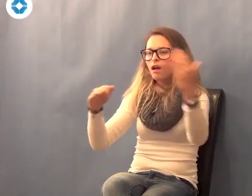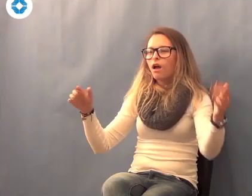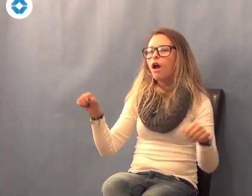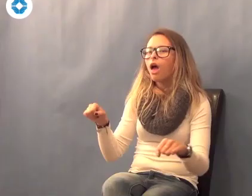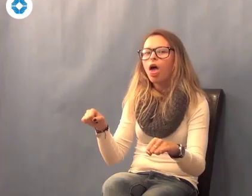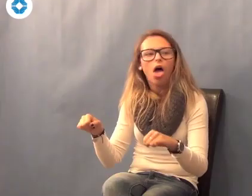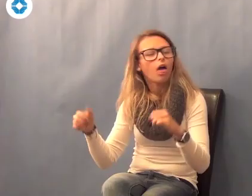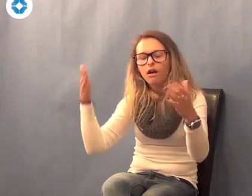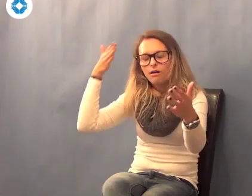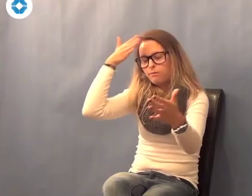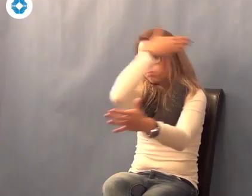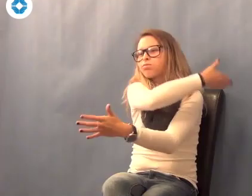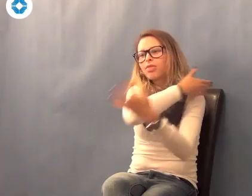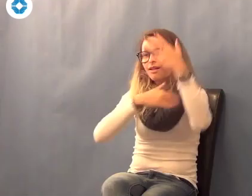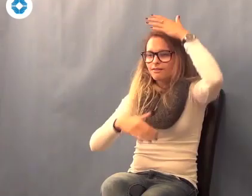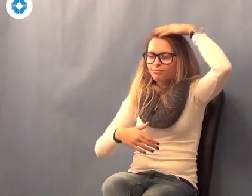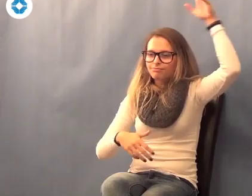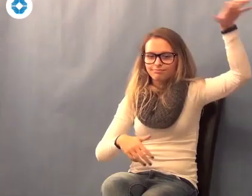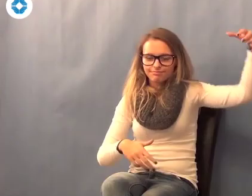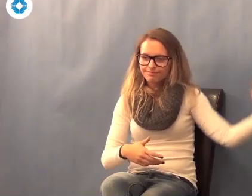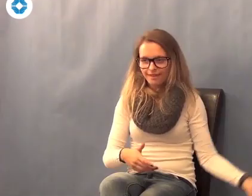Zagapił się, bo koleżance spadł z głowy kapelusz.